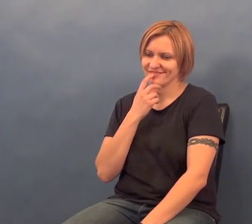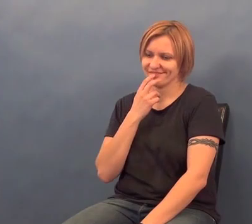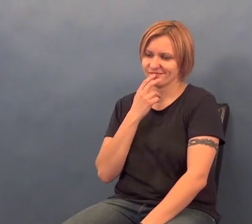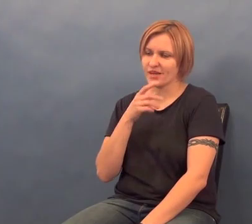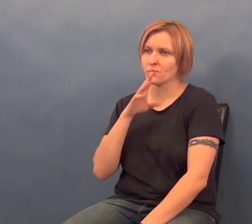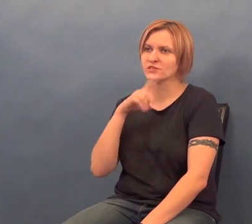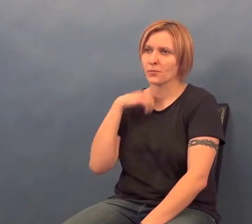Podobnie do samobójstwa.